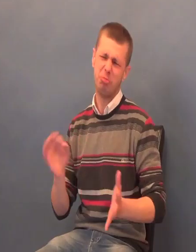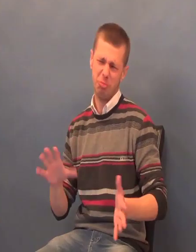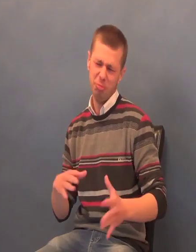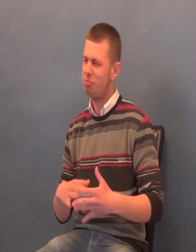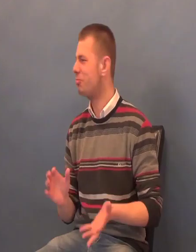W porządku.